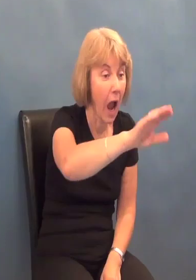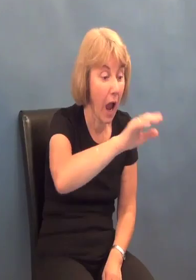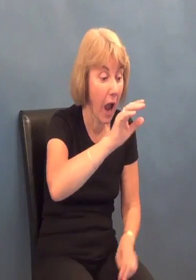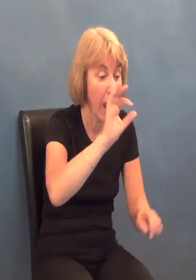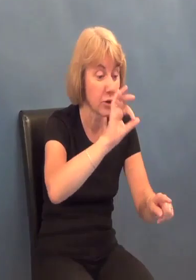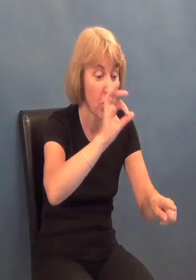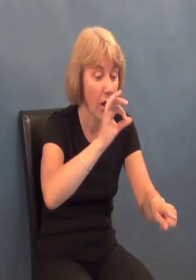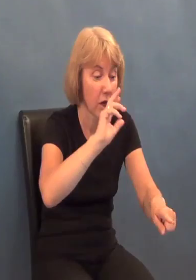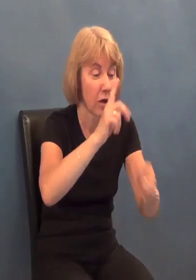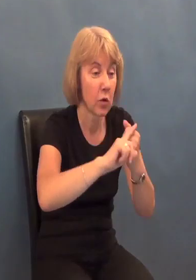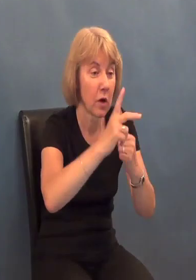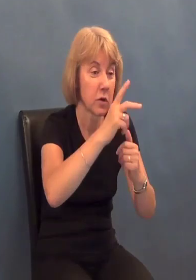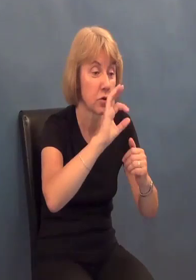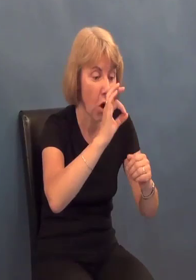Aaa, środa trzeciego?